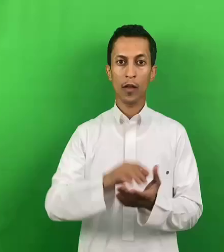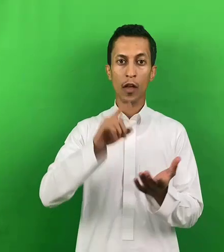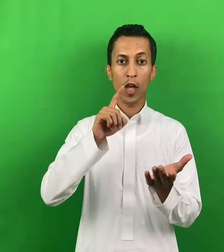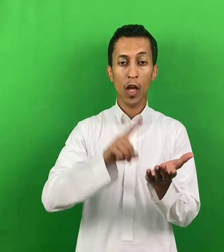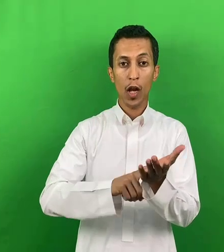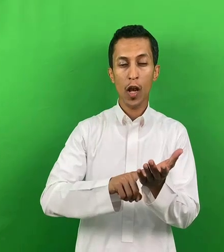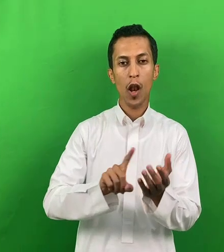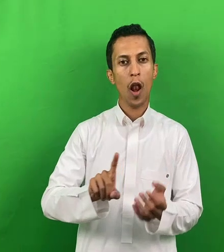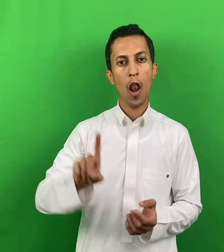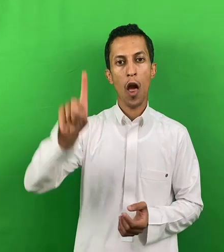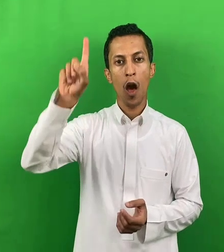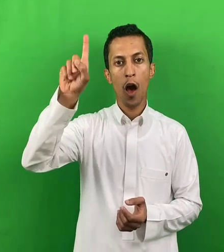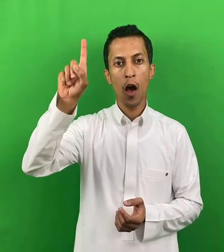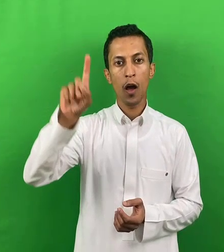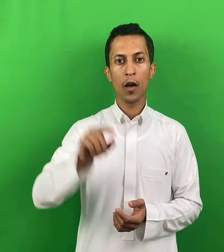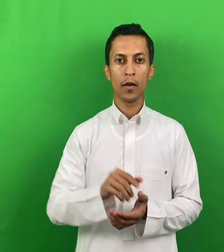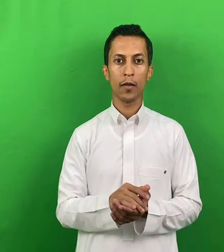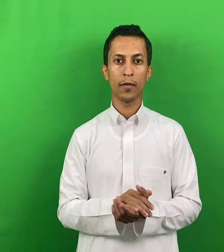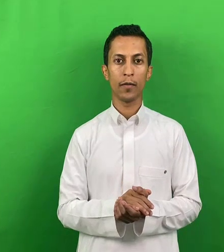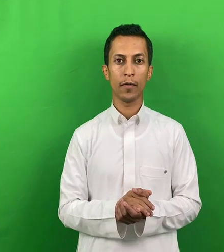ان الله